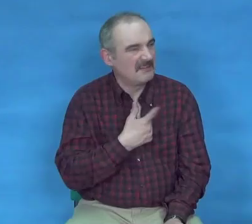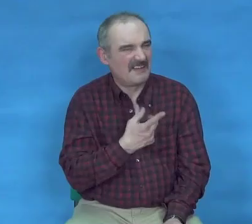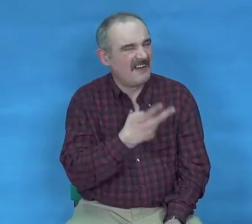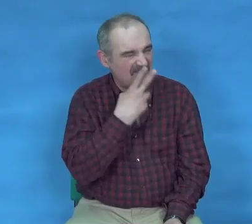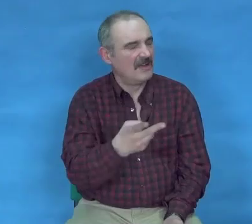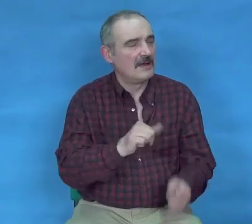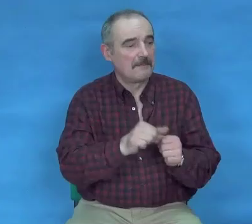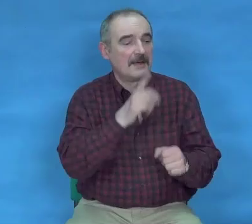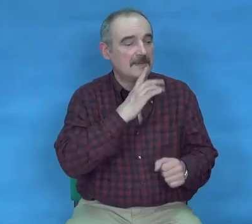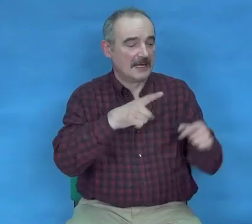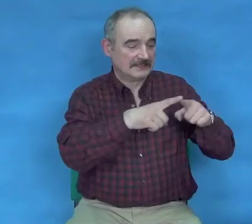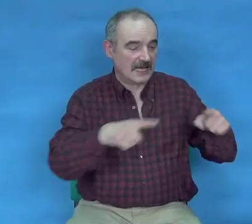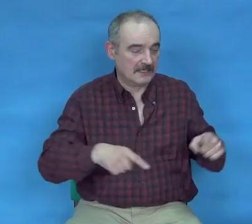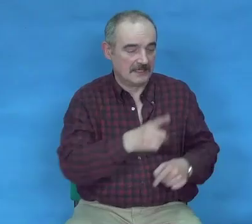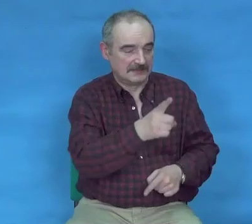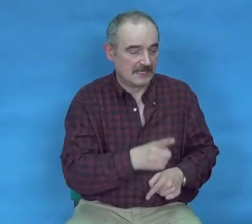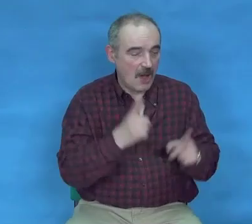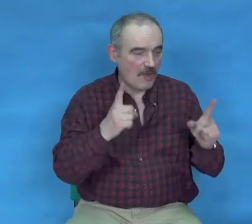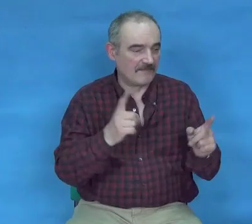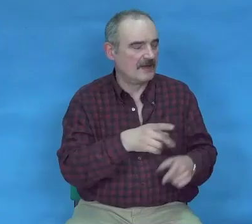Widziałem trójkątne znaki z wykrzyknikiem uwaga.